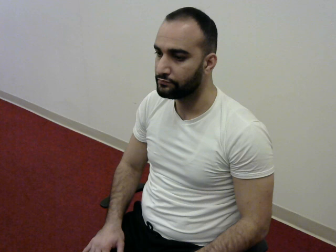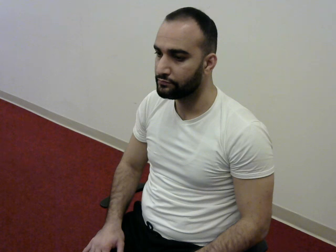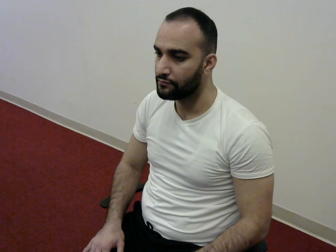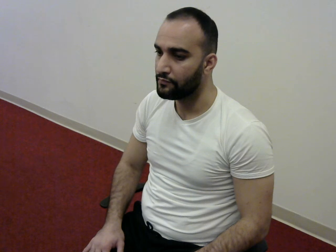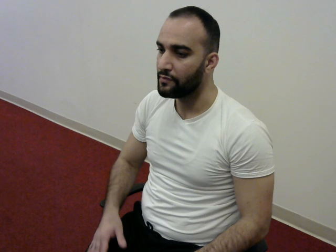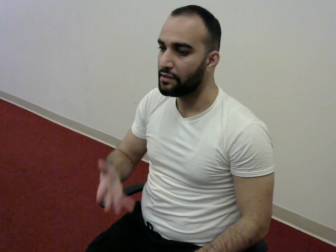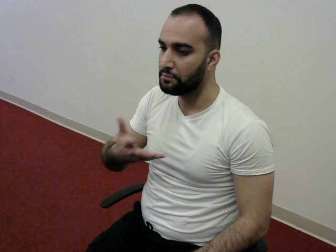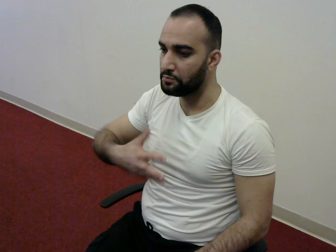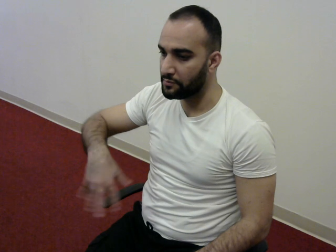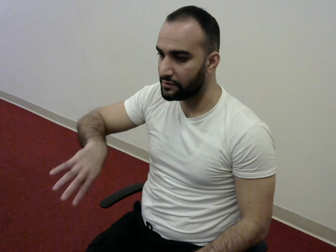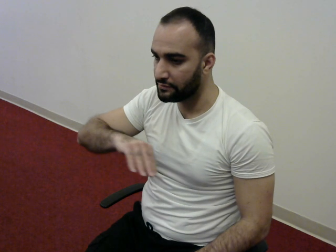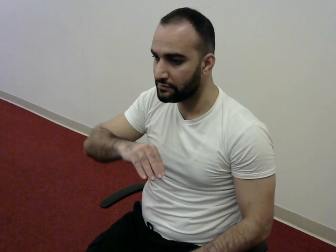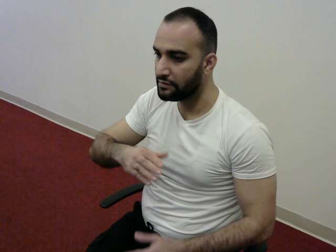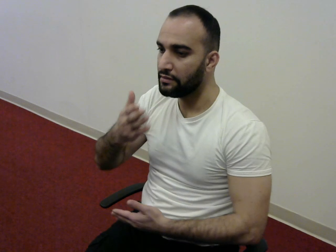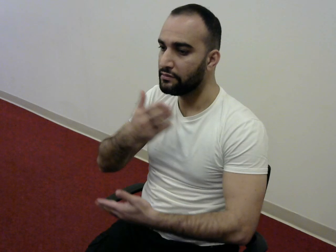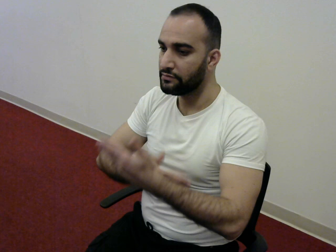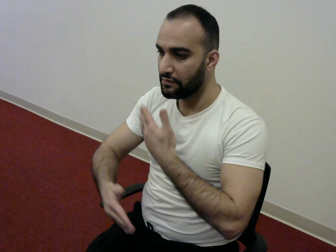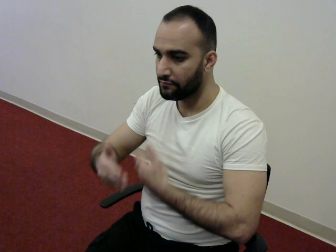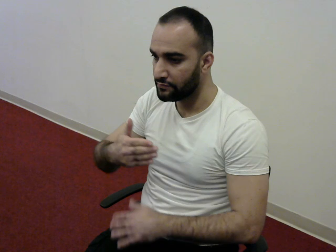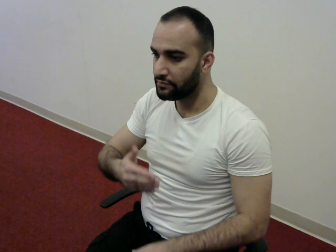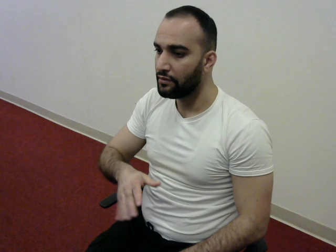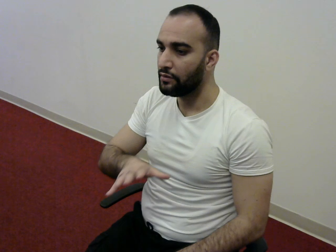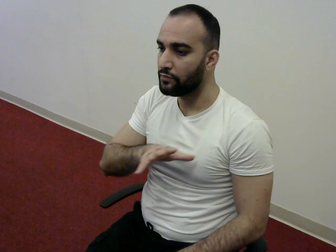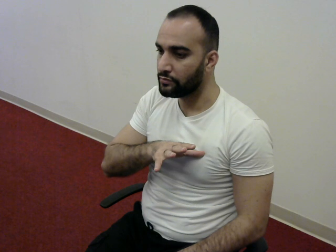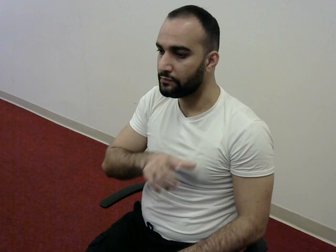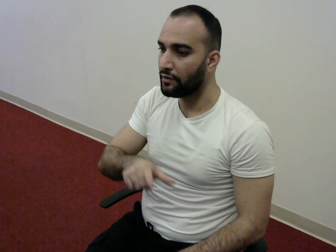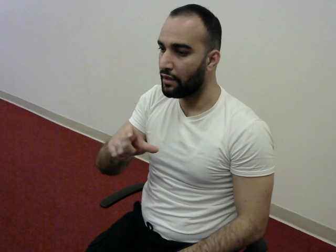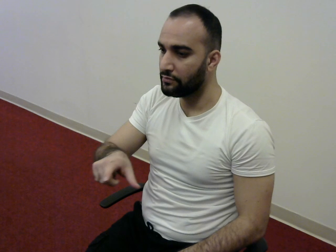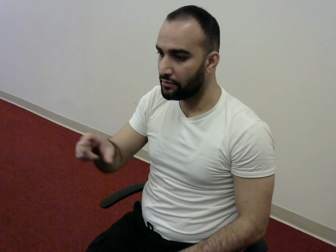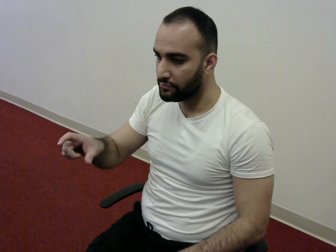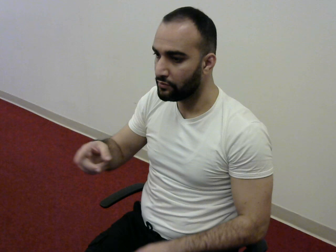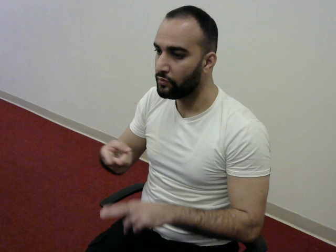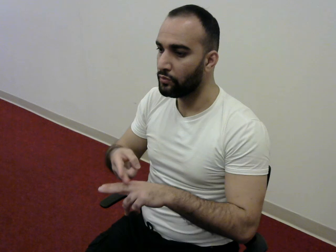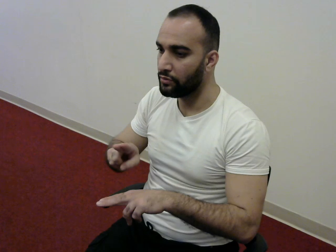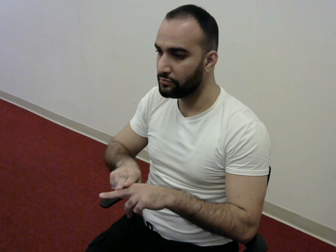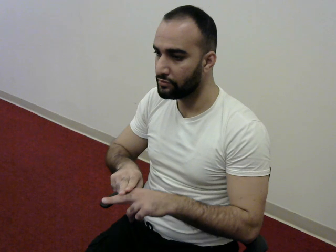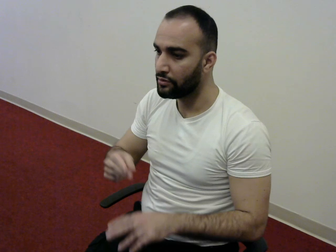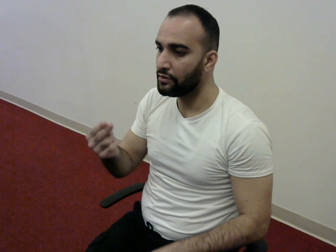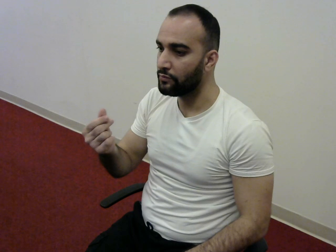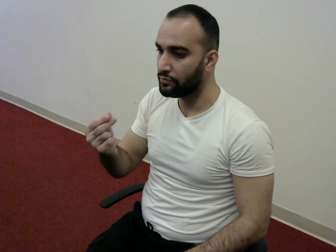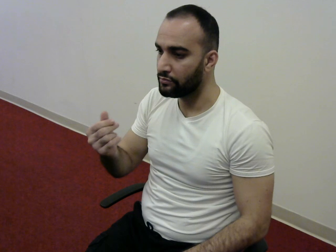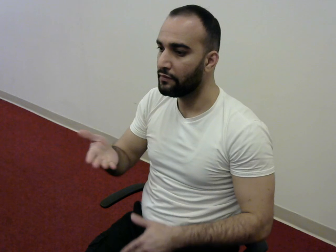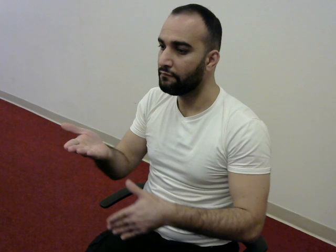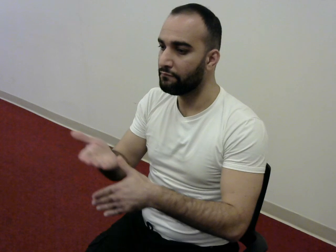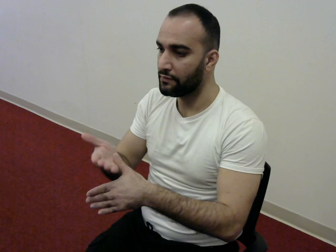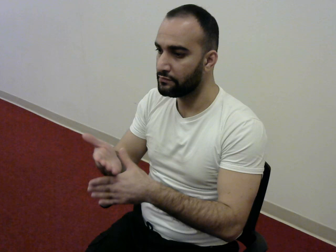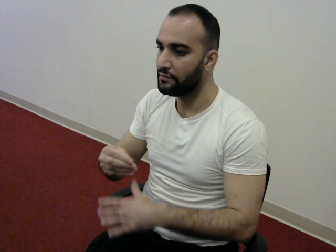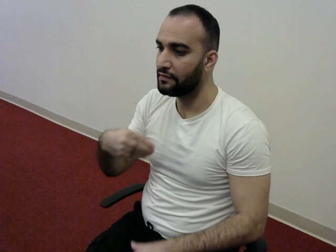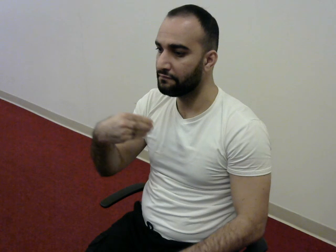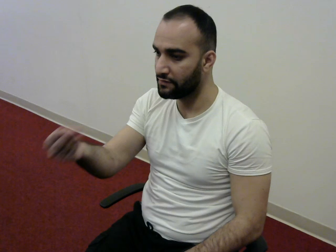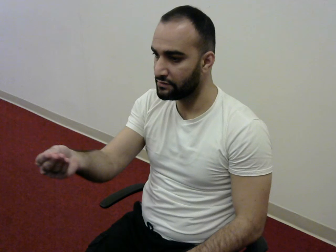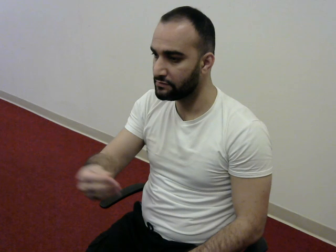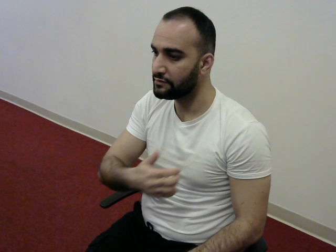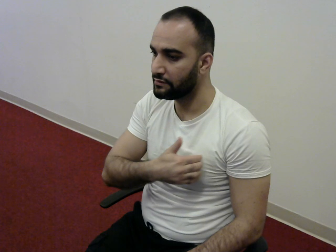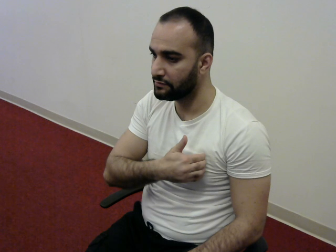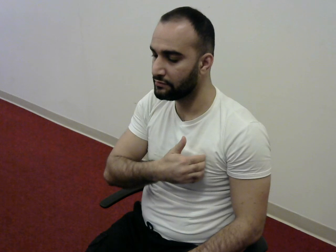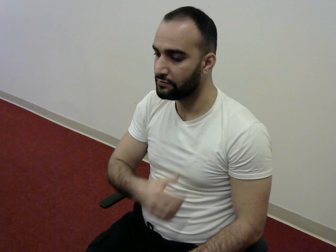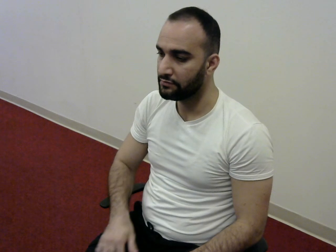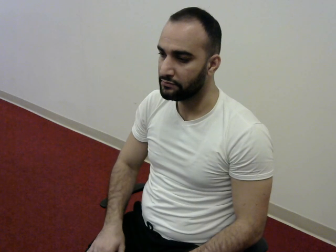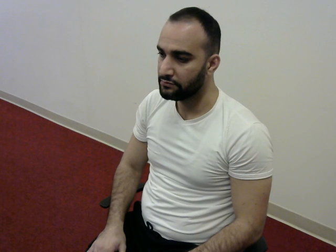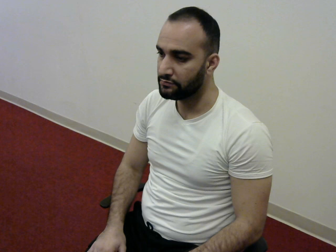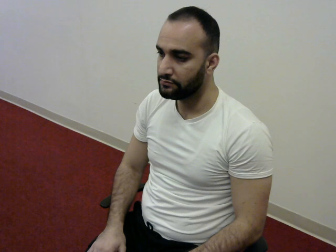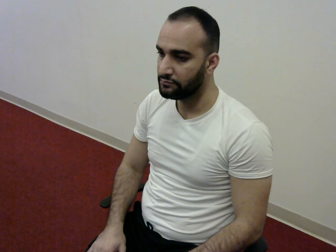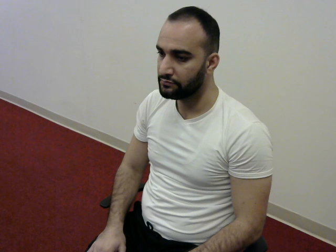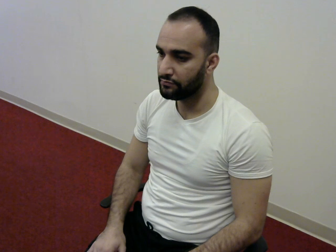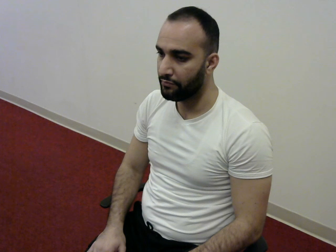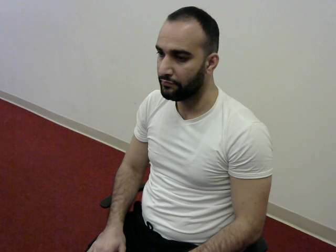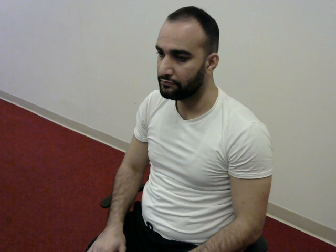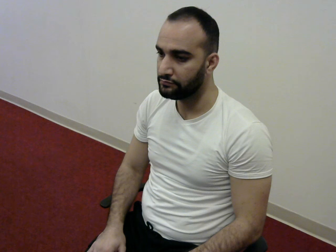Biz əlilliyi olan şəxslər üçün pul yardım vermək istəyirik